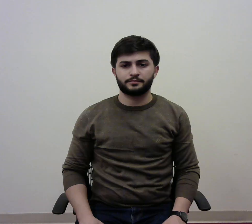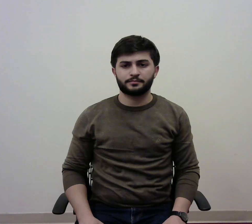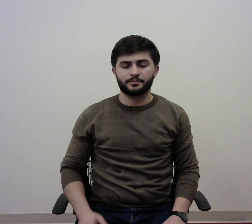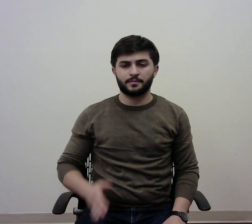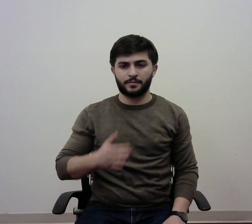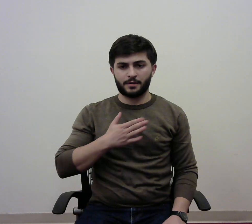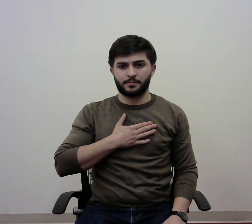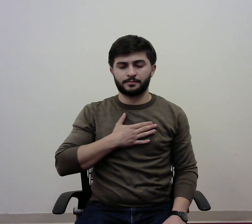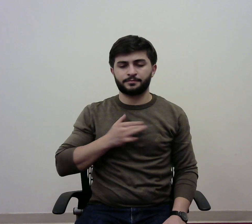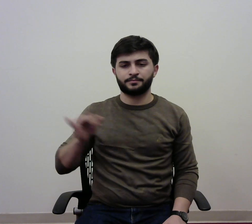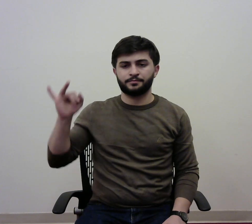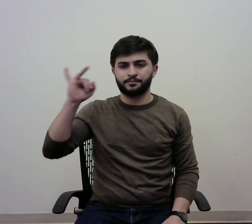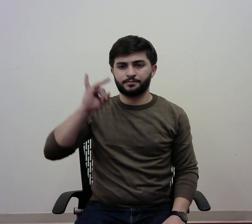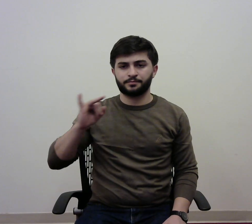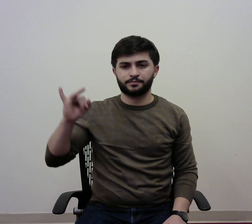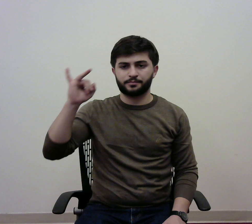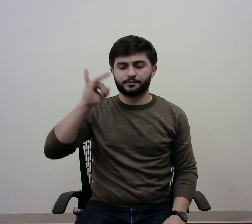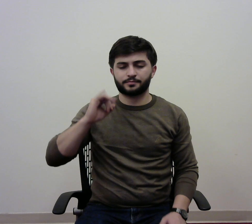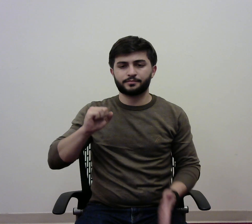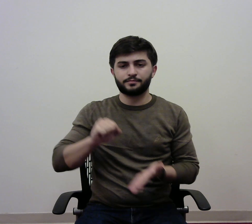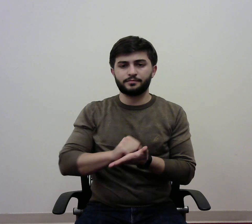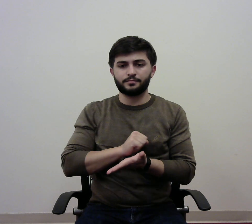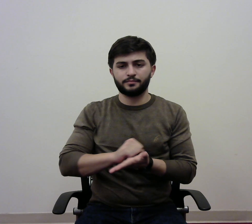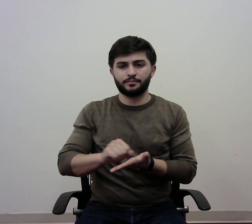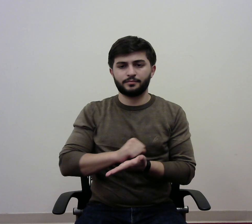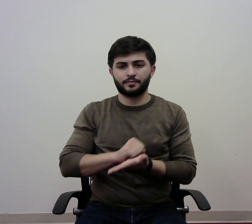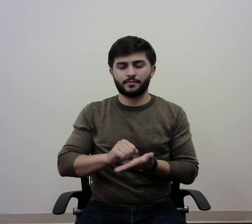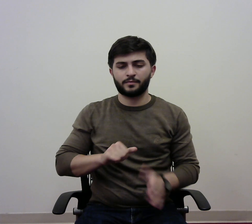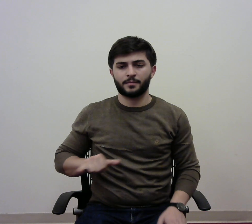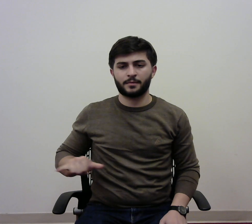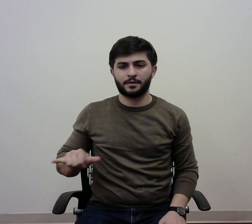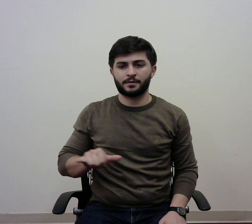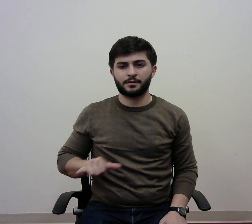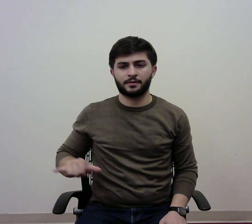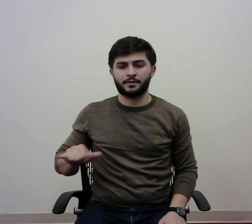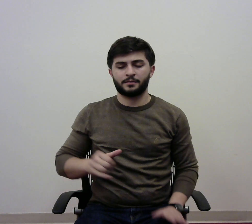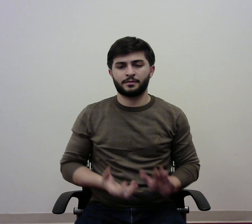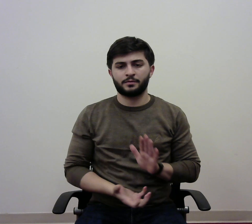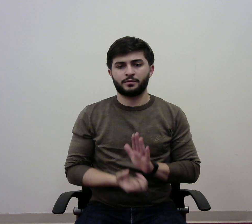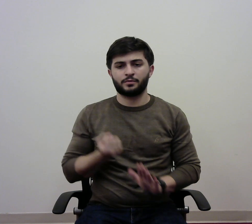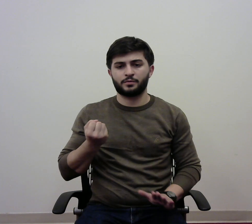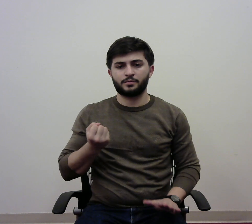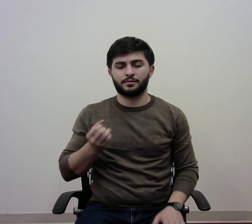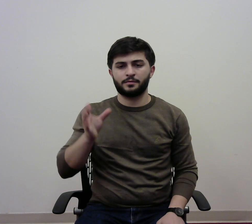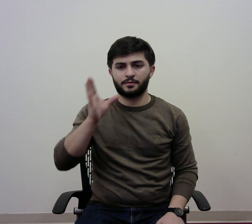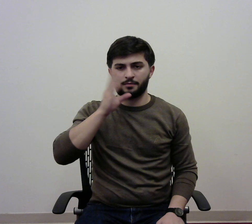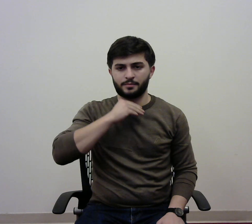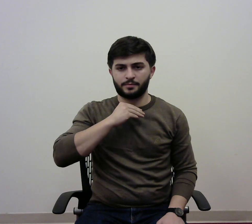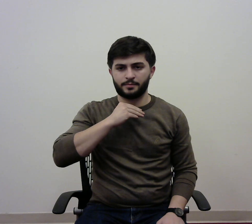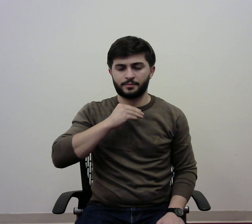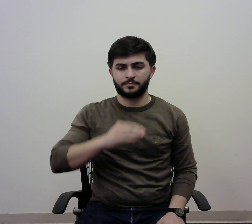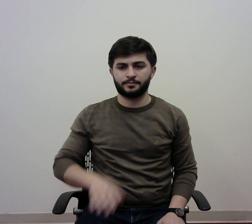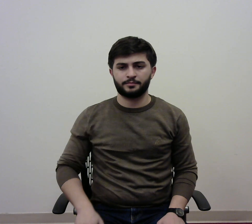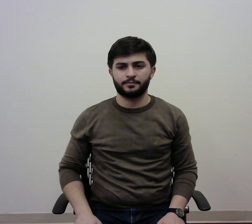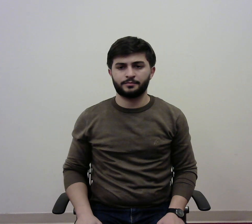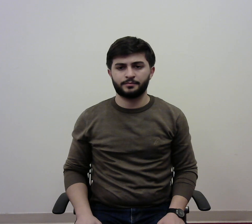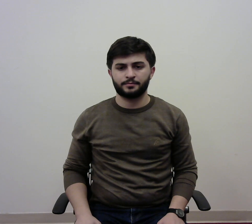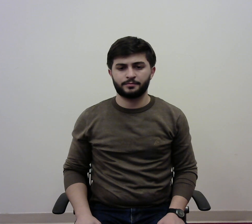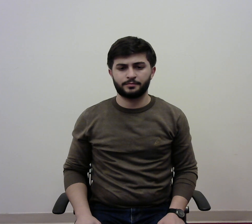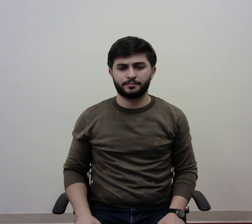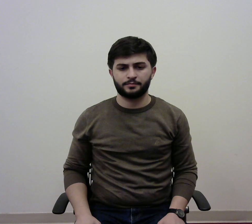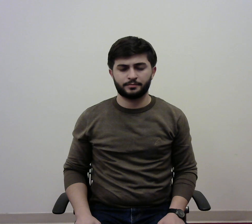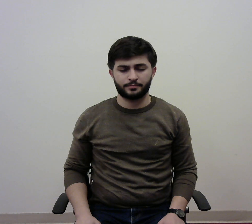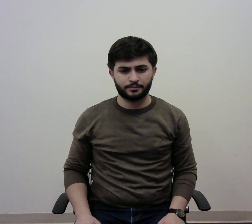Mən tarix sənədləri hardan götürə bilərəm?